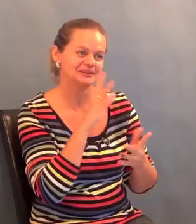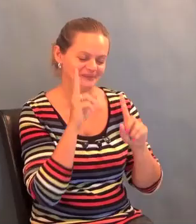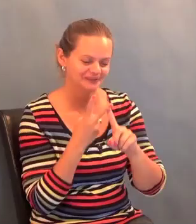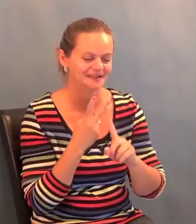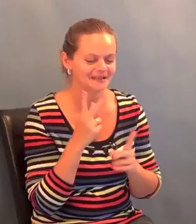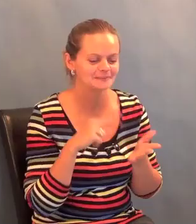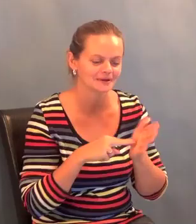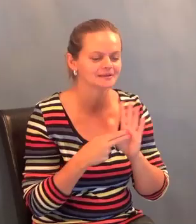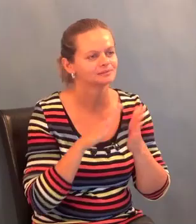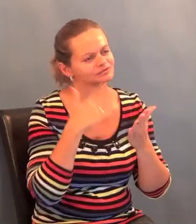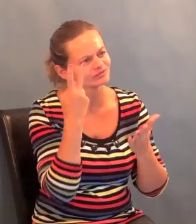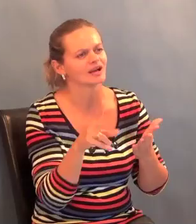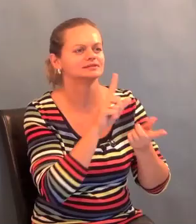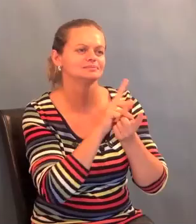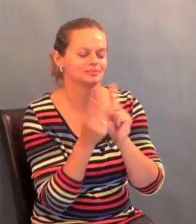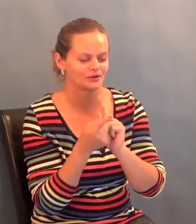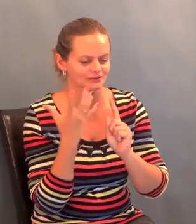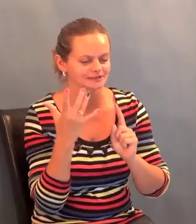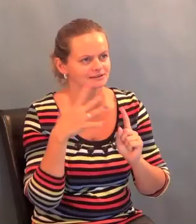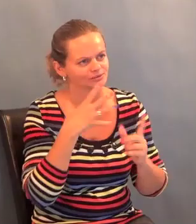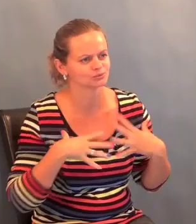Jeszcze chciałam zaplanować drugie spotkanie, aby drugi raz się spotkać.